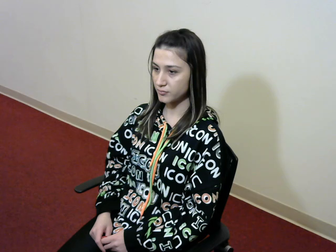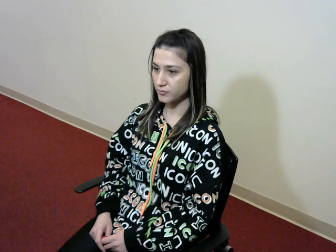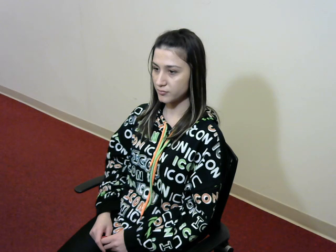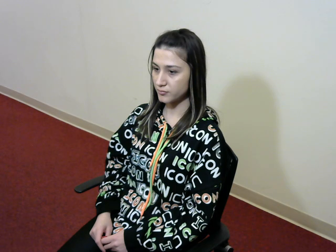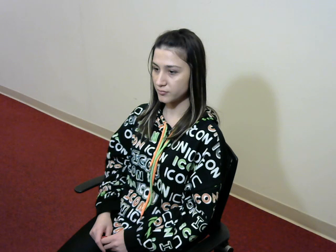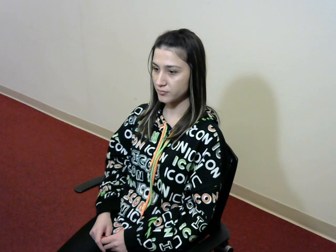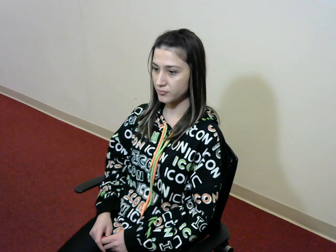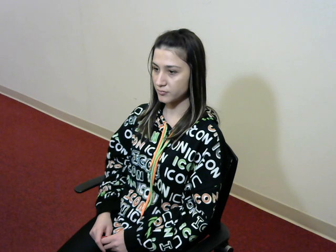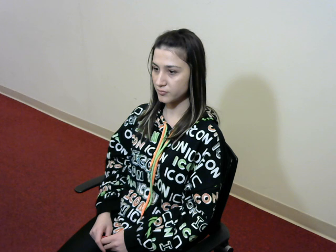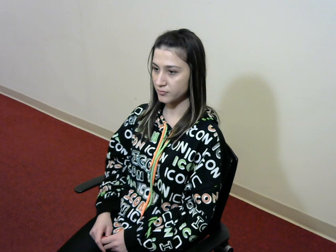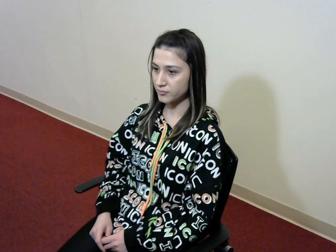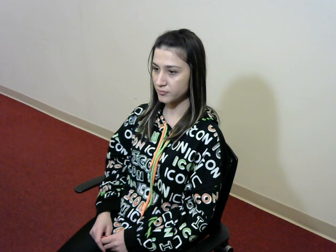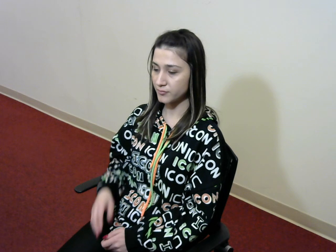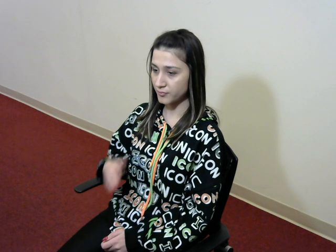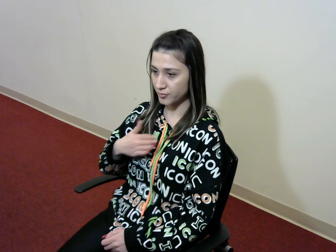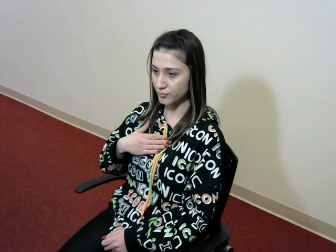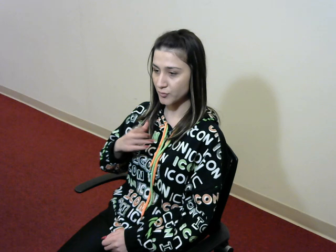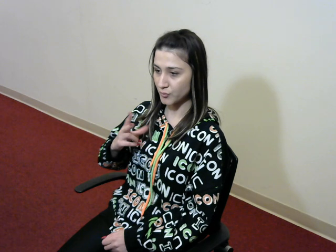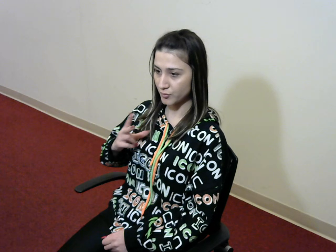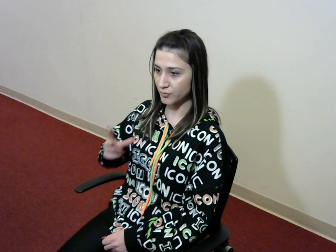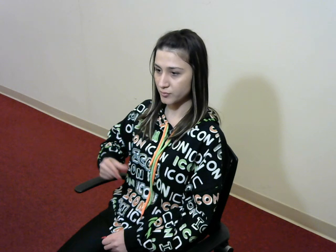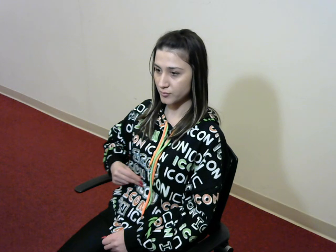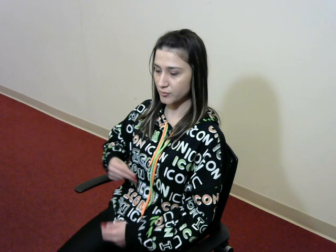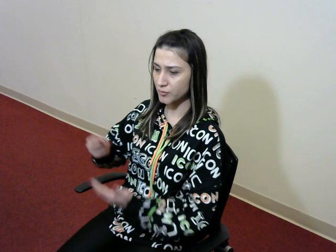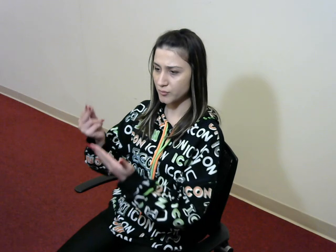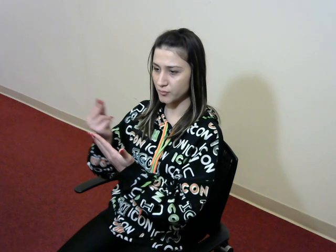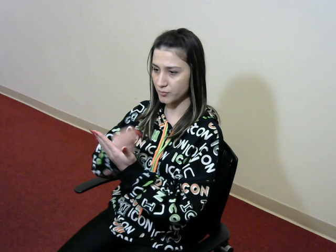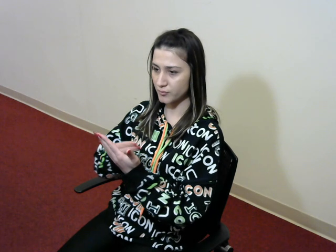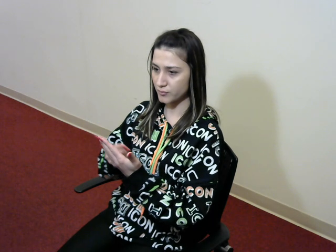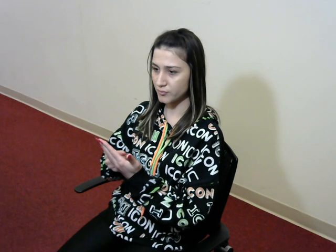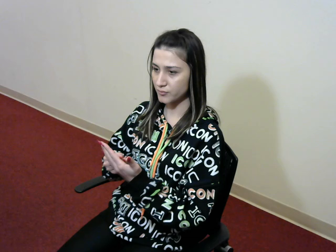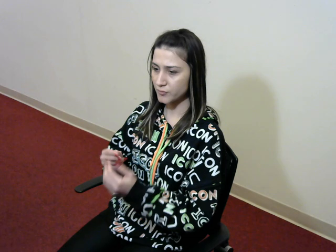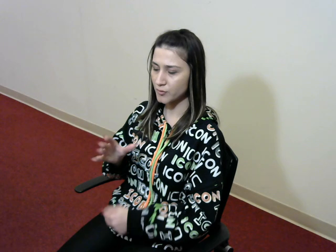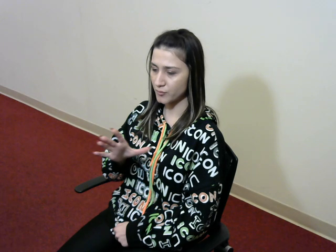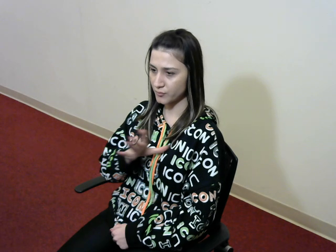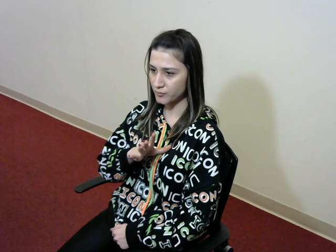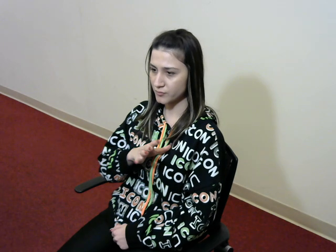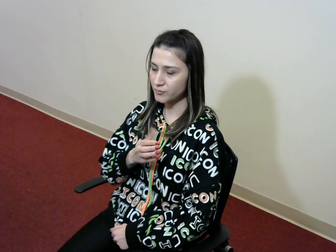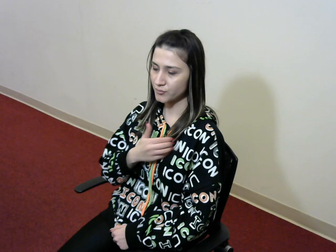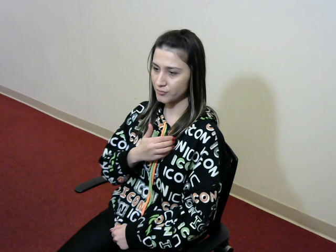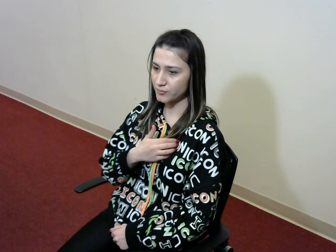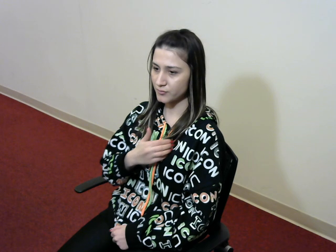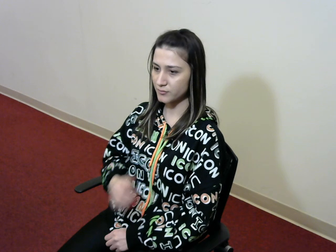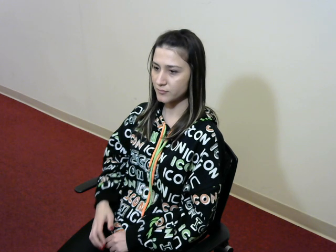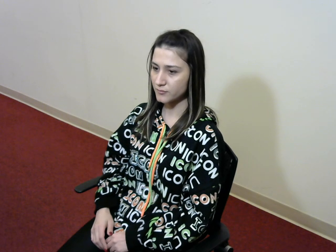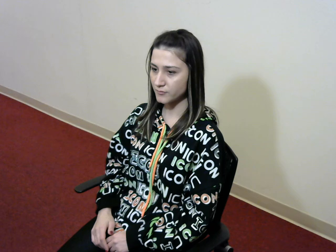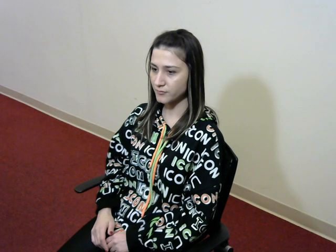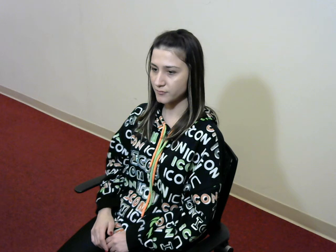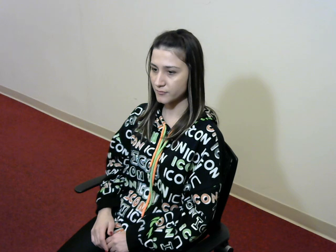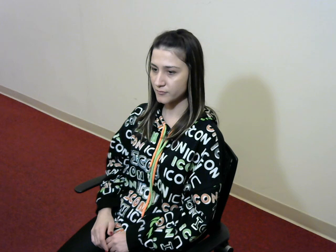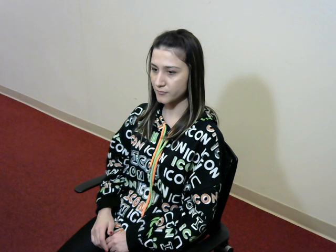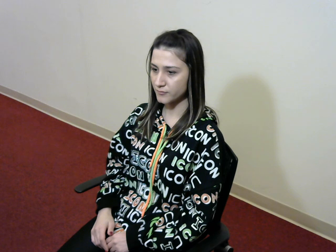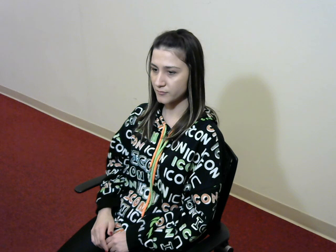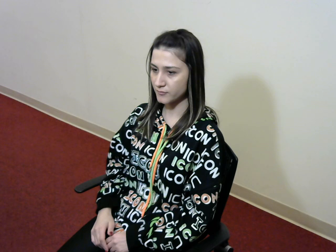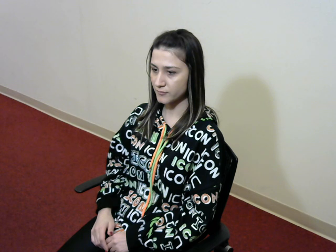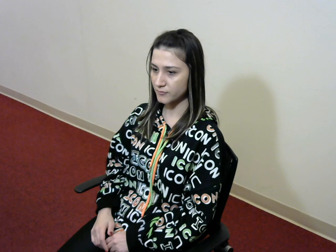Mənim qızım rəssam olmaq istəyir